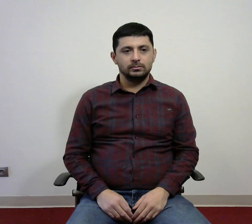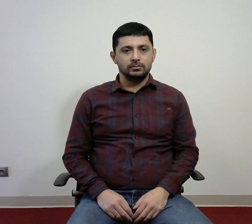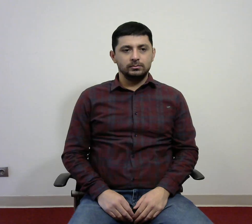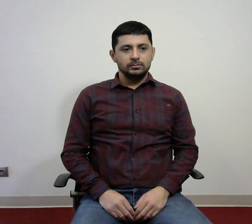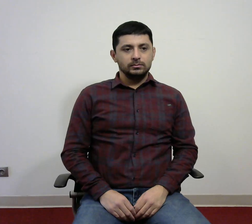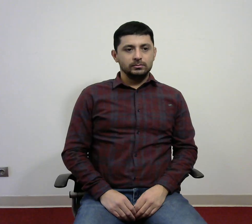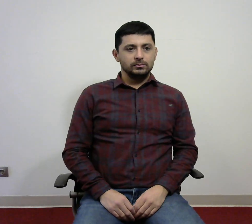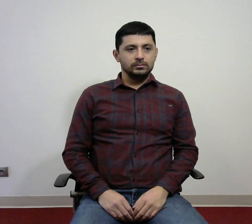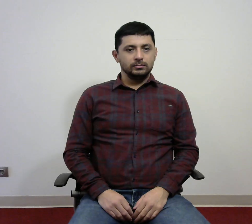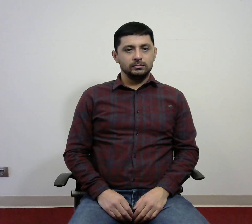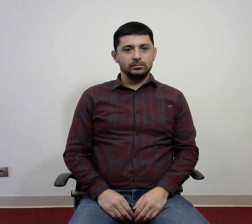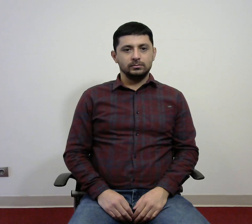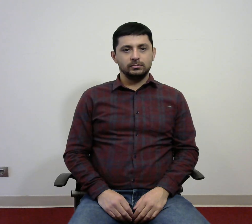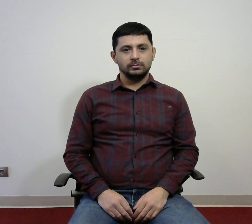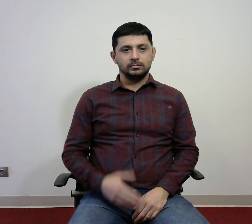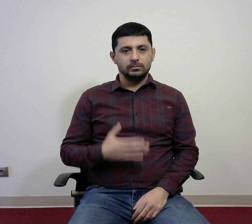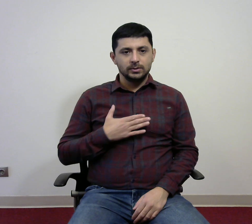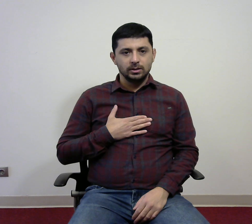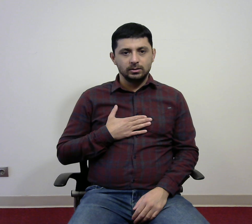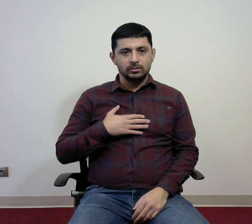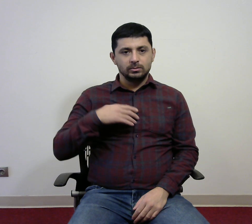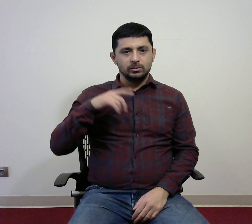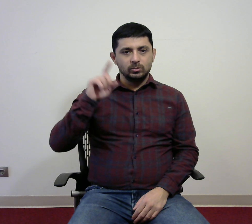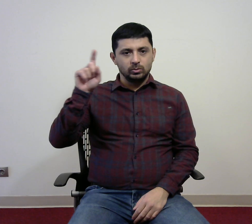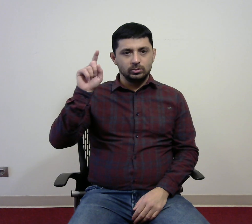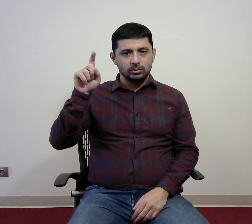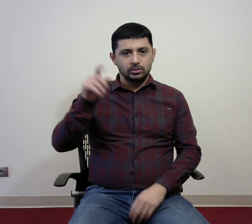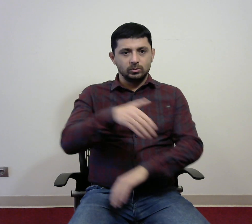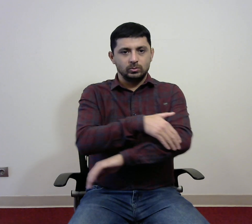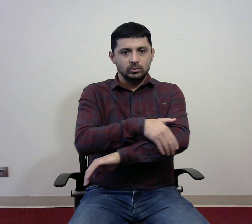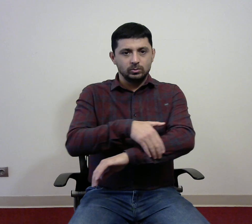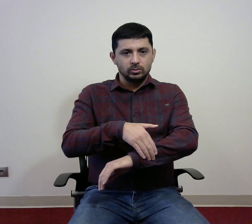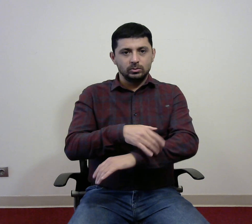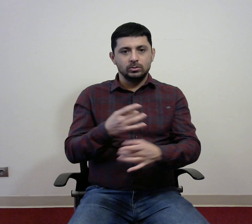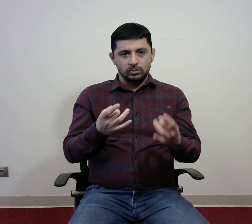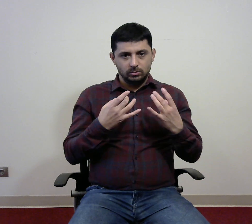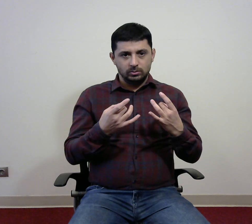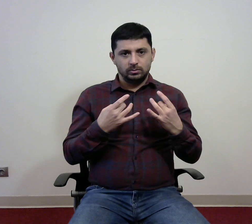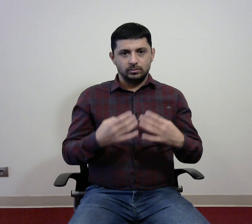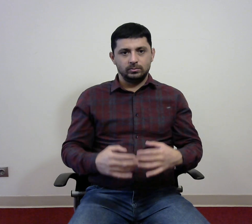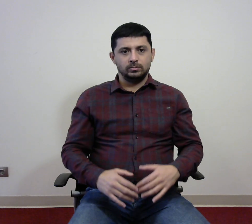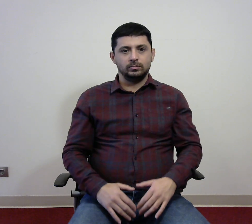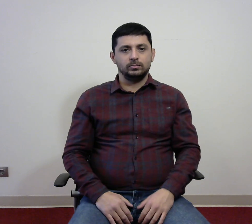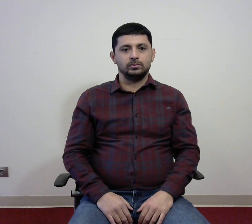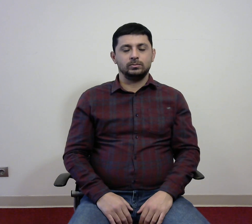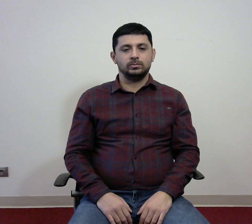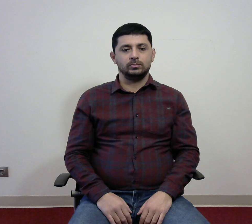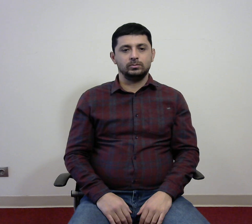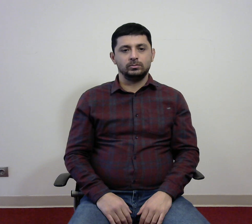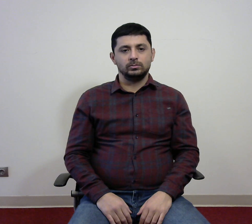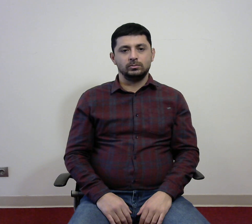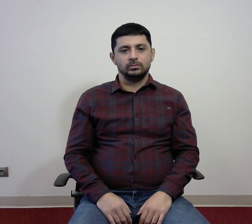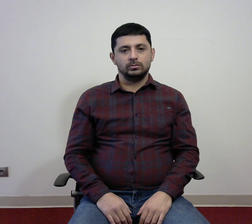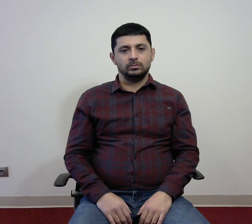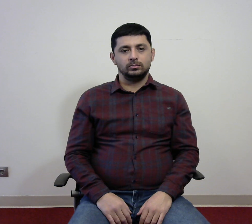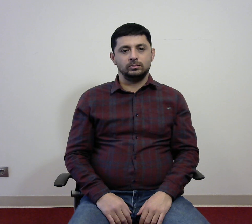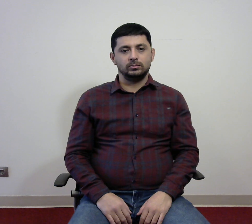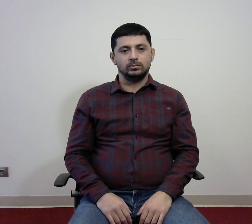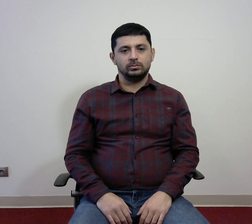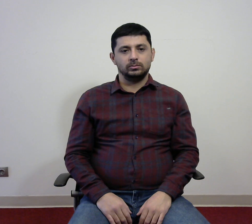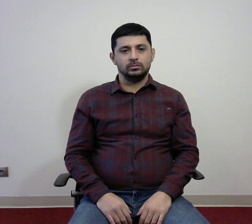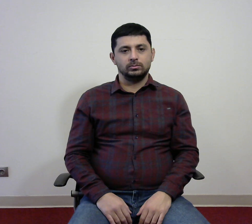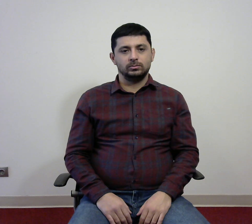Mənə oranın ünvanını deyin